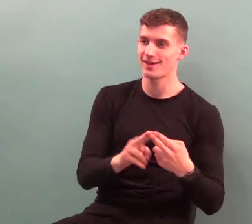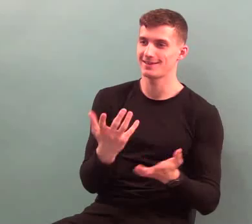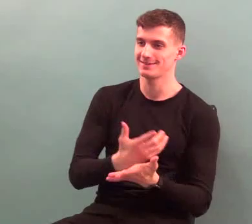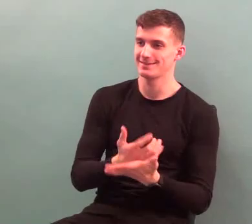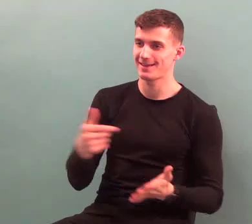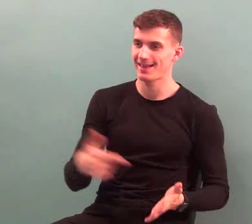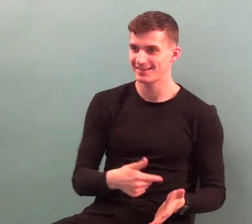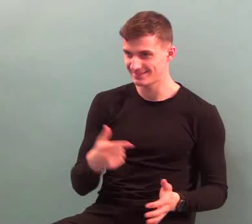Zarabiają na takim biznesie.